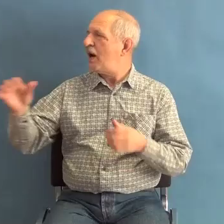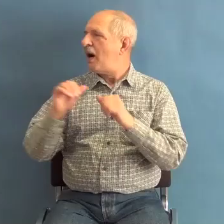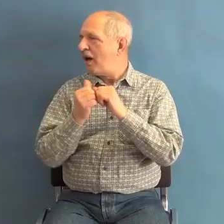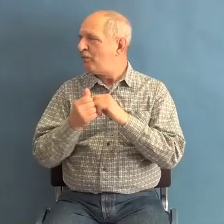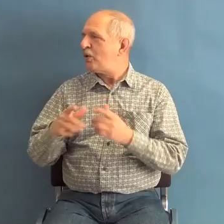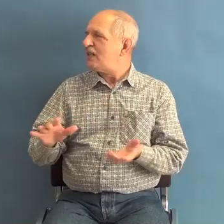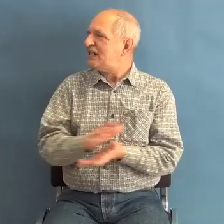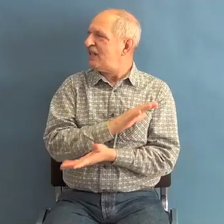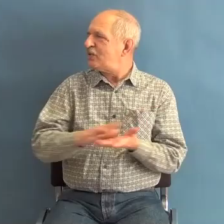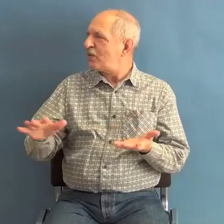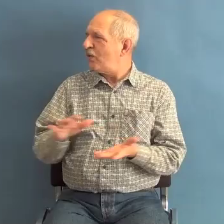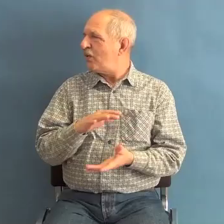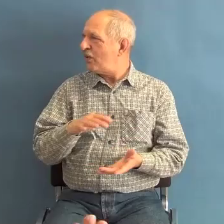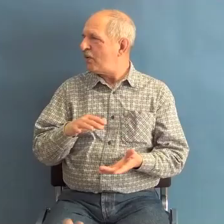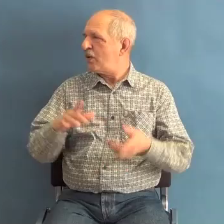Albo ślisko.